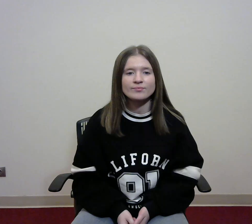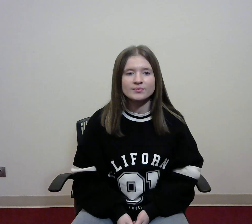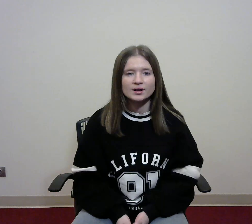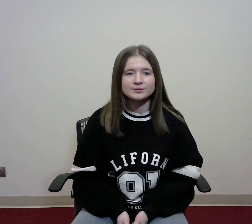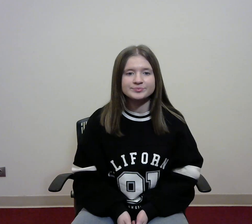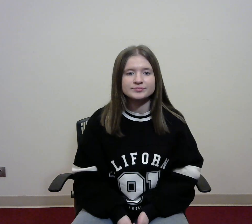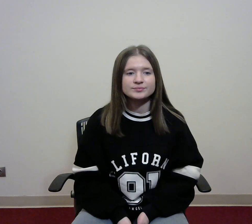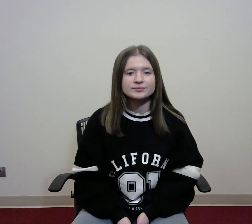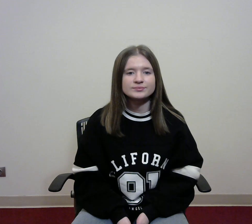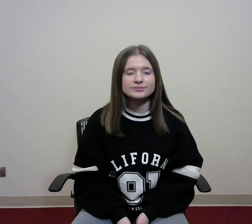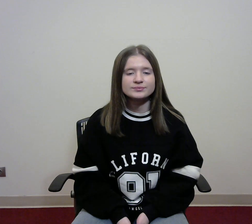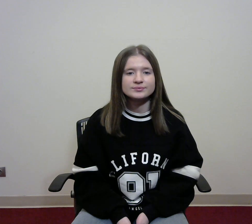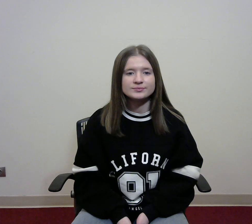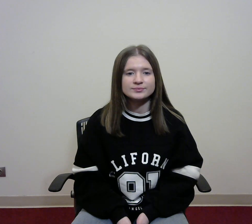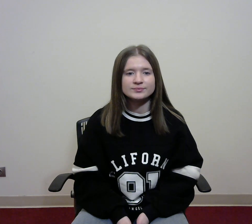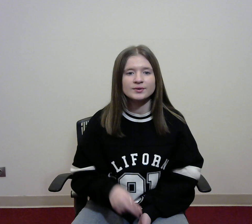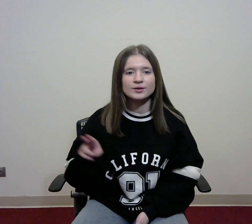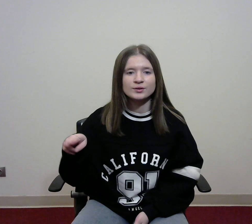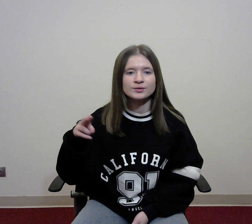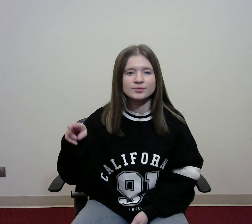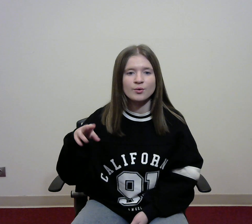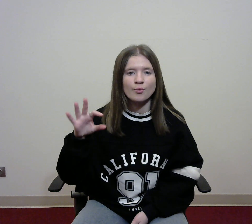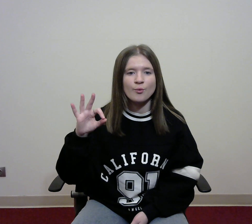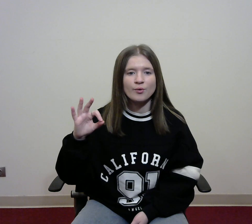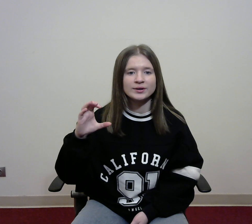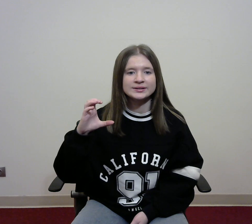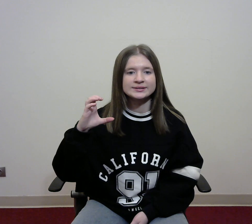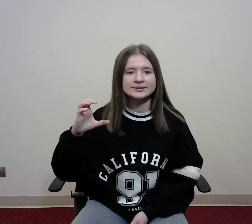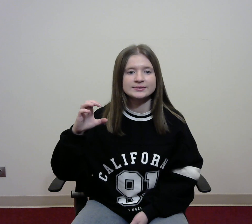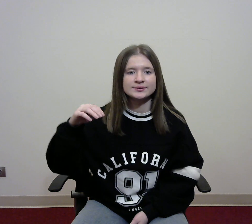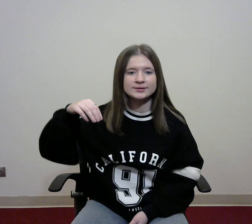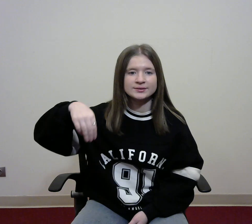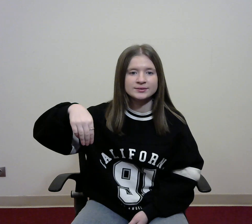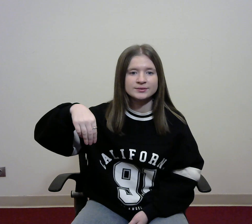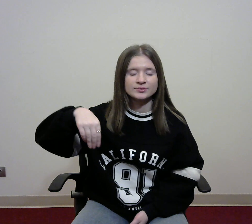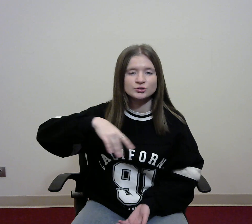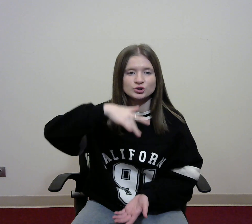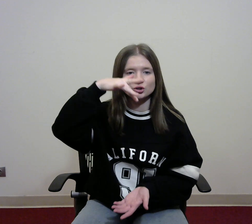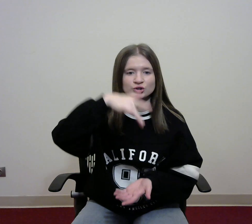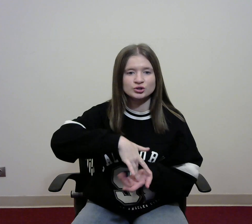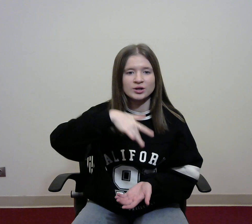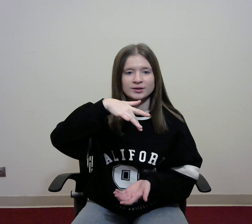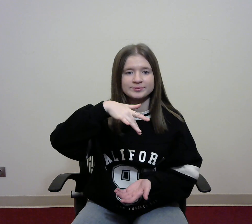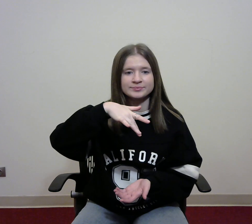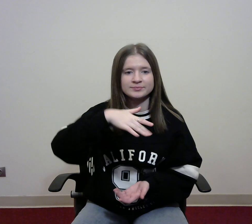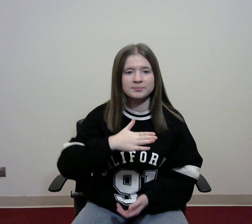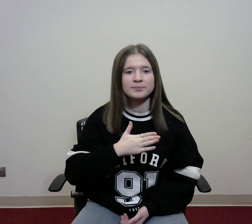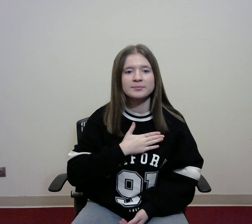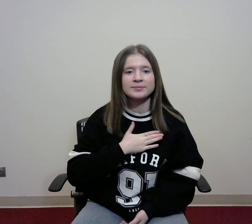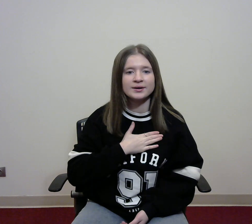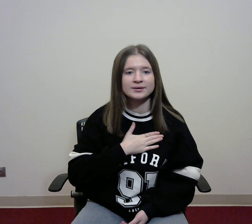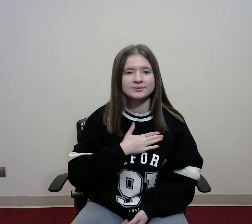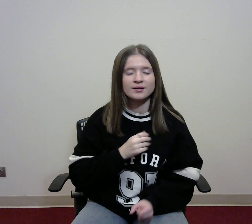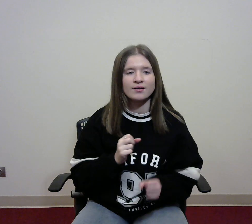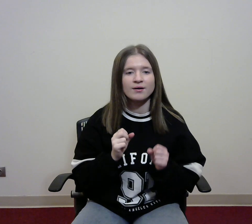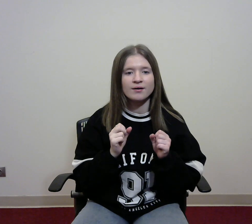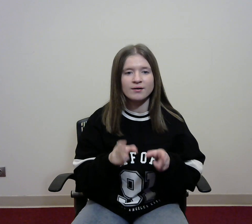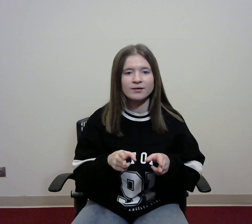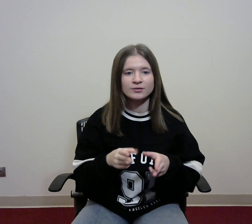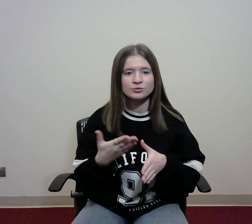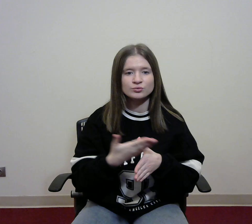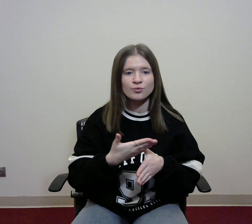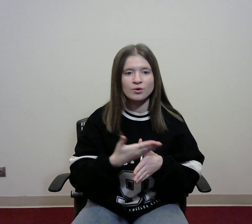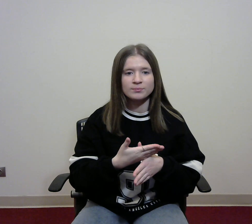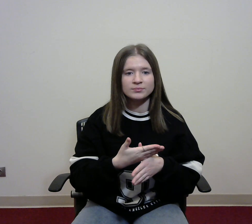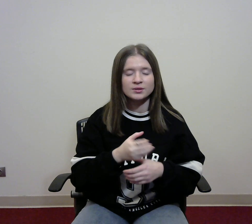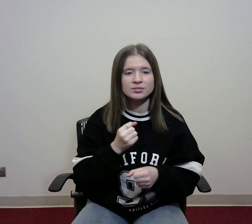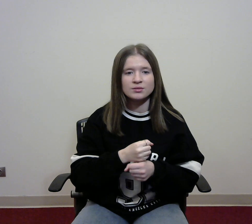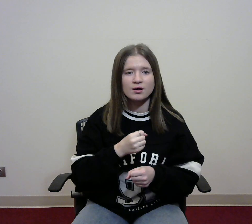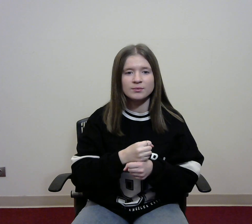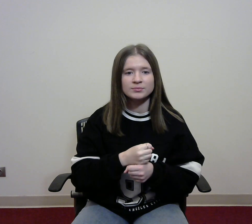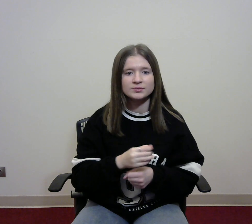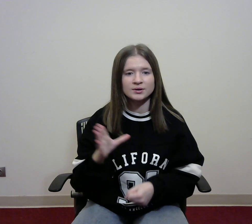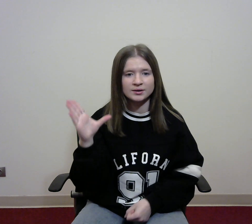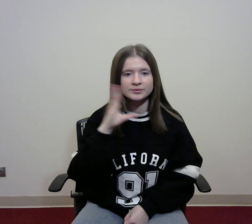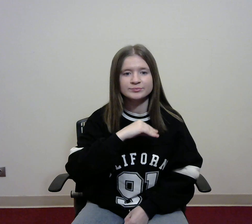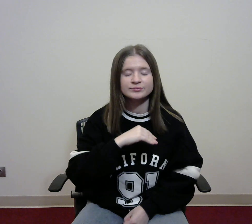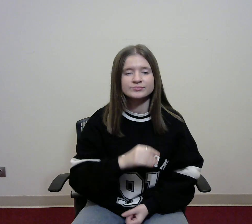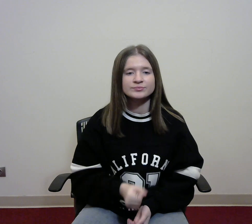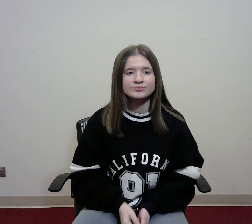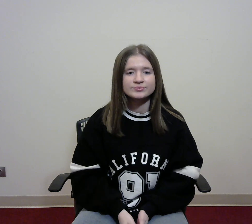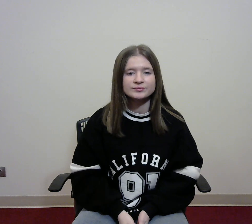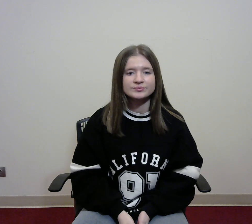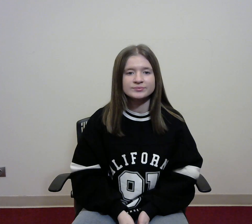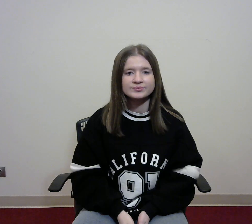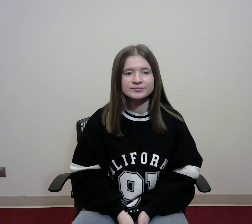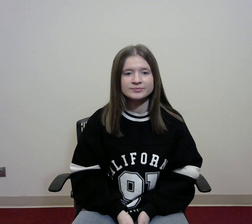DOST Mərkəzləri mənə necə kömək edə bilər?